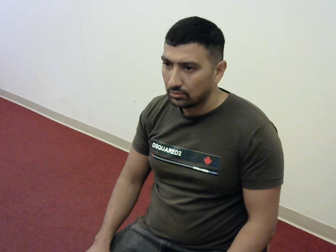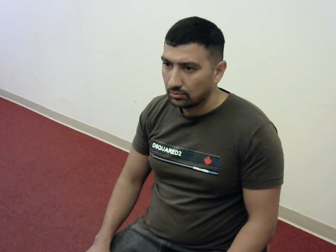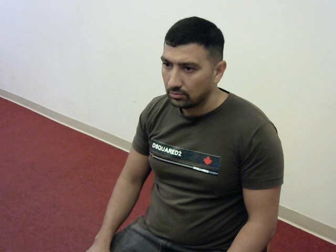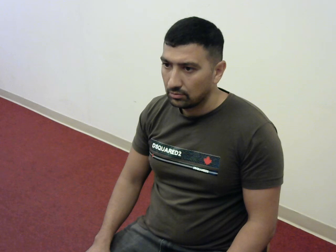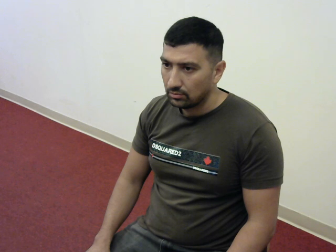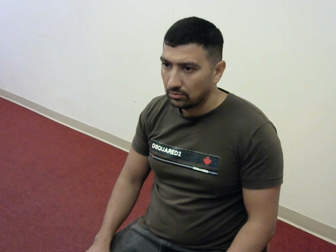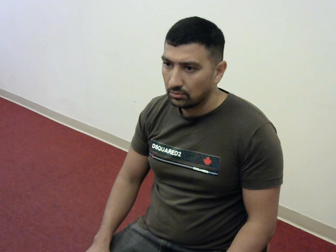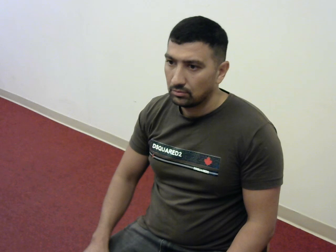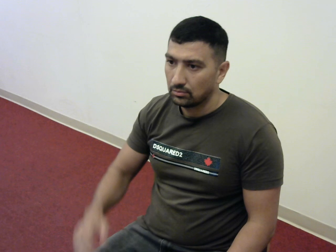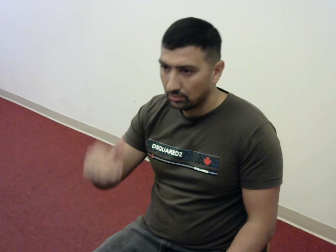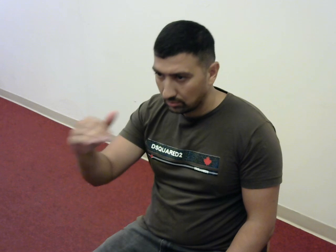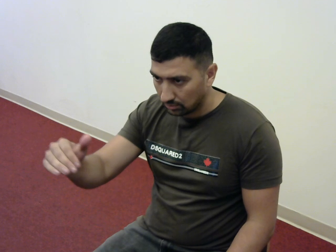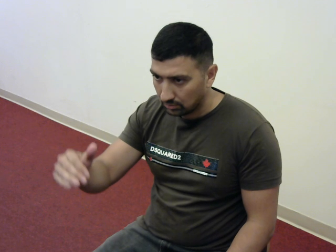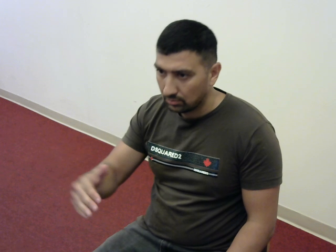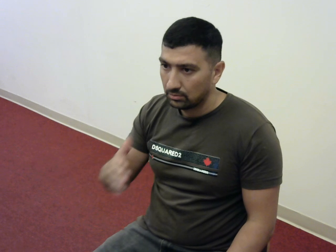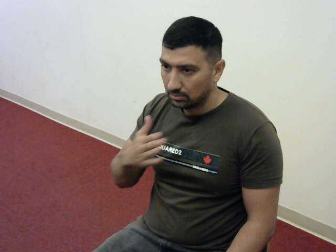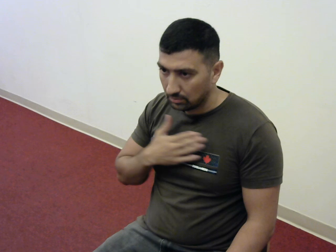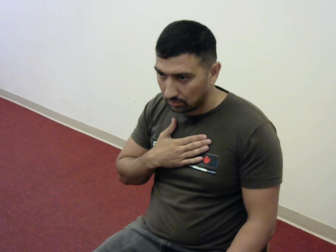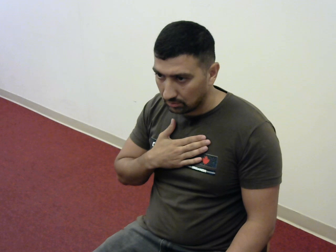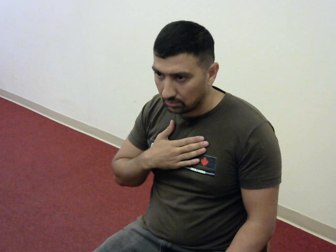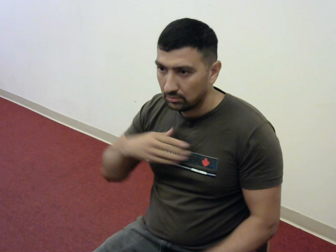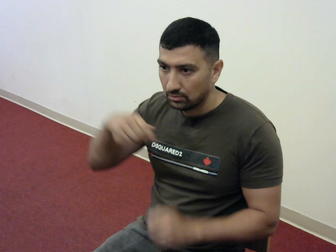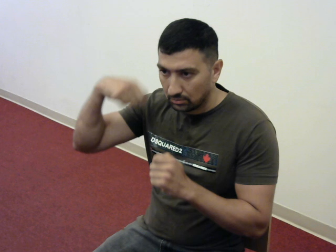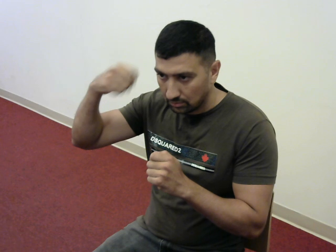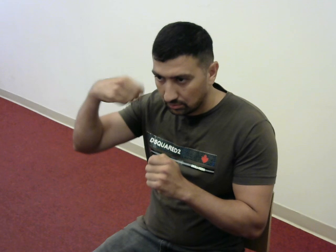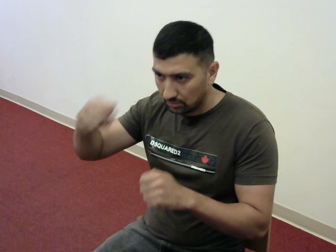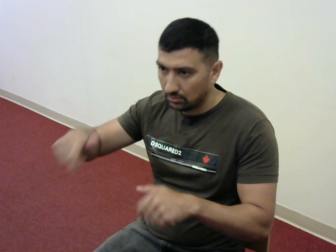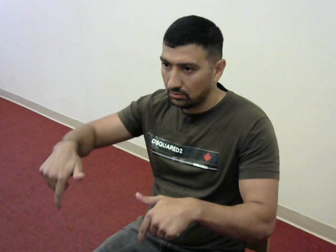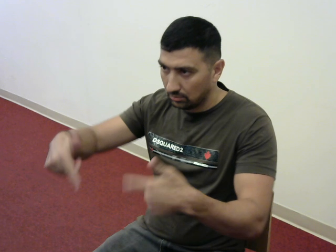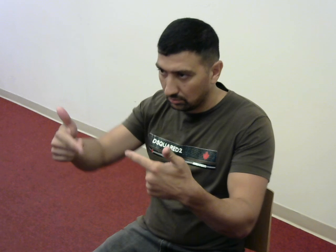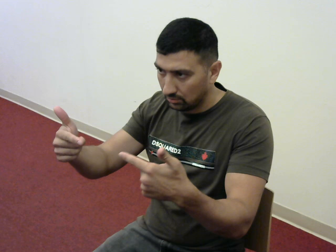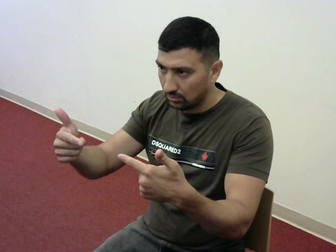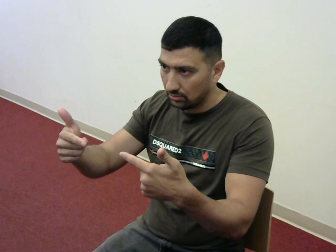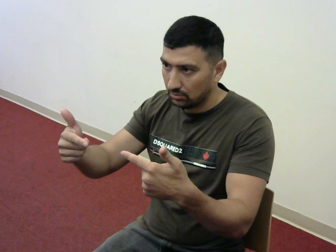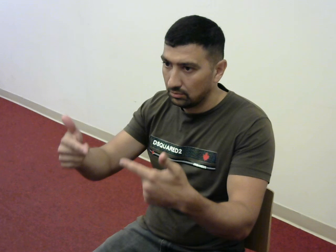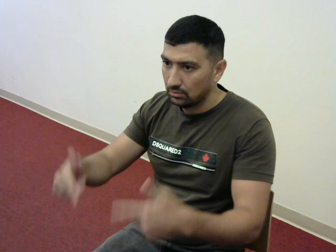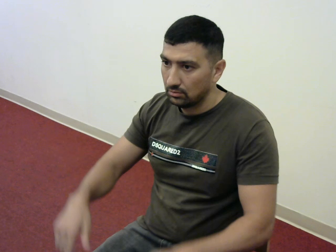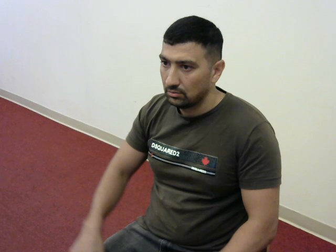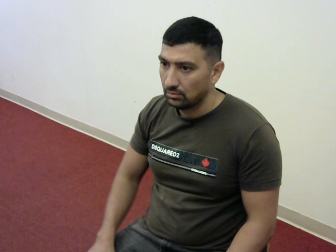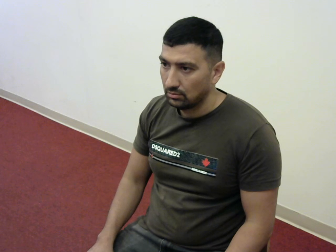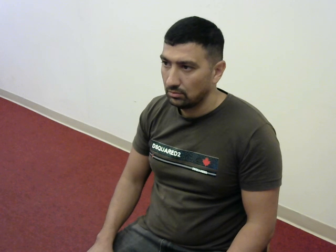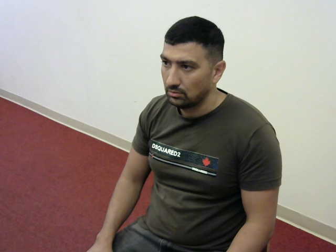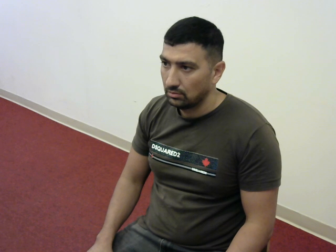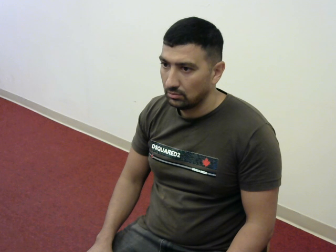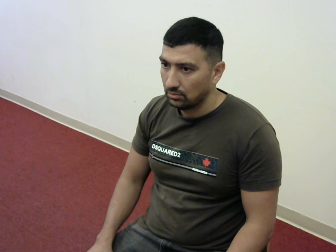Siz mənə video zəng edin